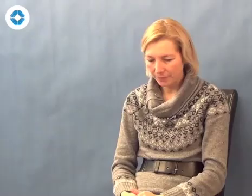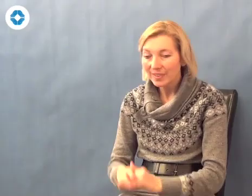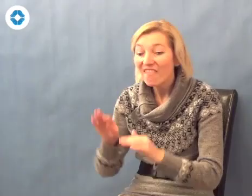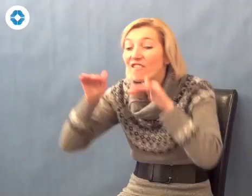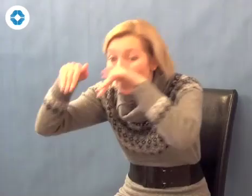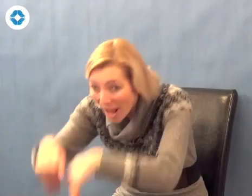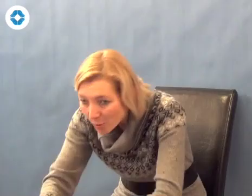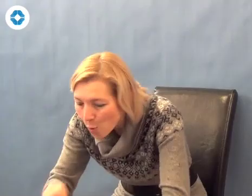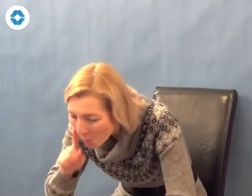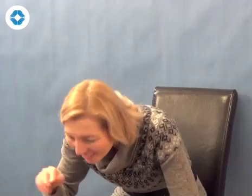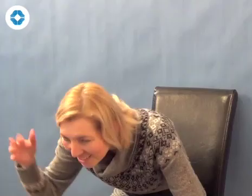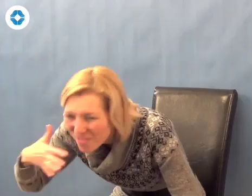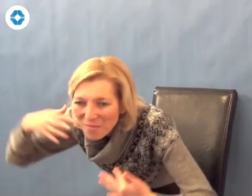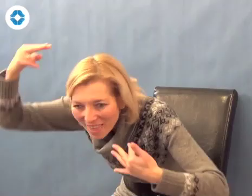Wpadł i uratował psa, siedział mu na głowie.